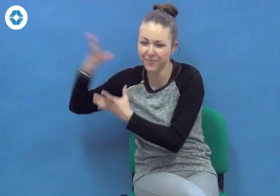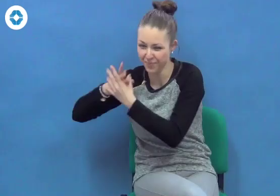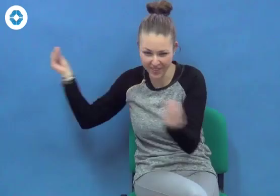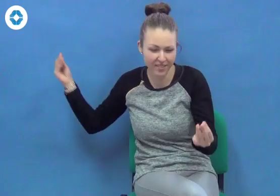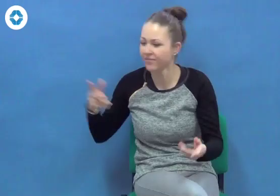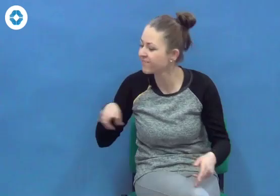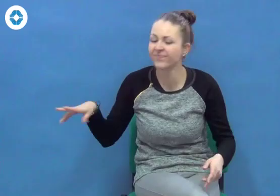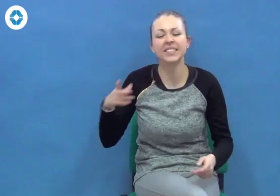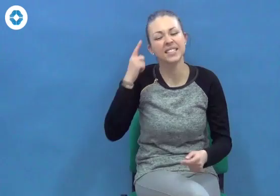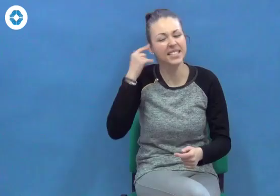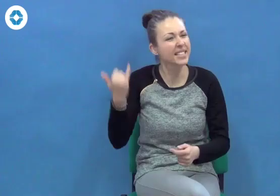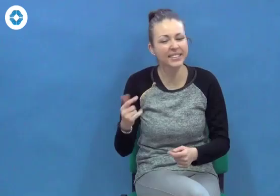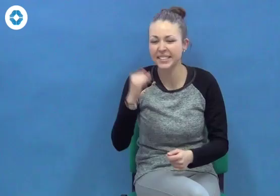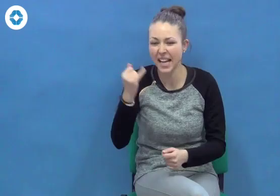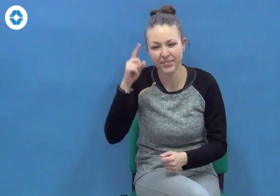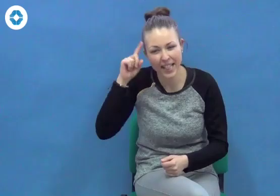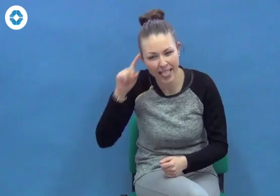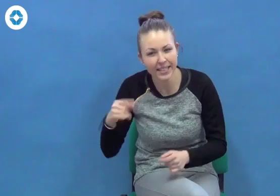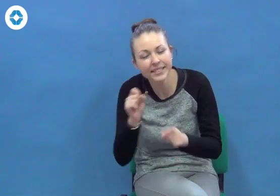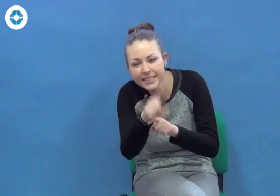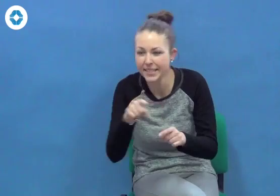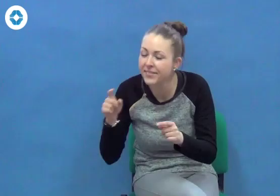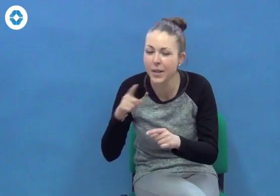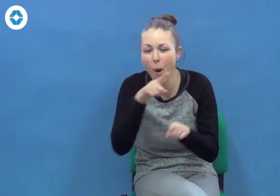Policjant kręci głową, że dzieci zawsze jakąś głupotę wymyślą.